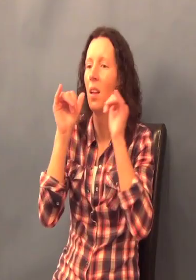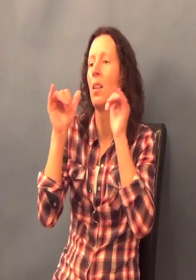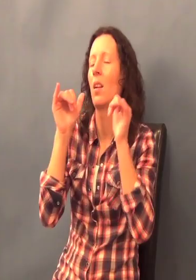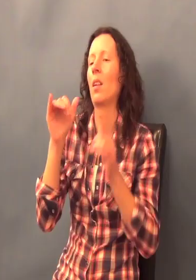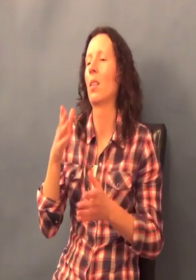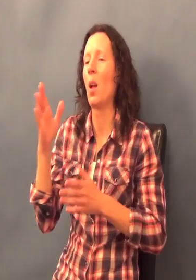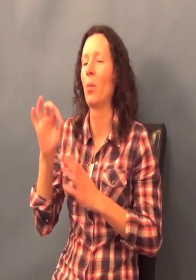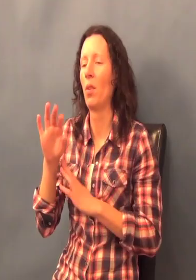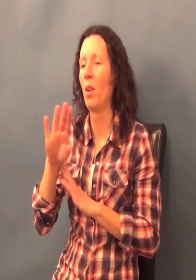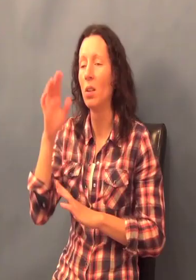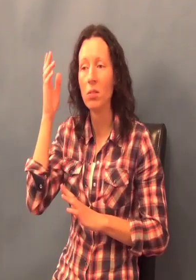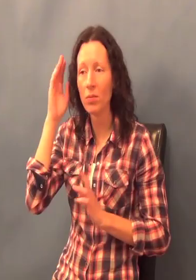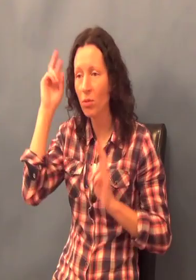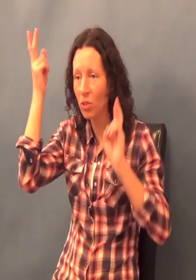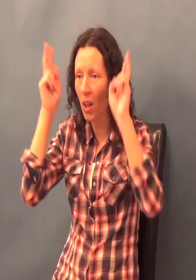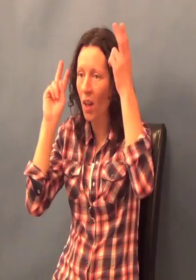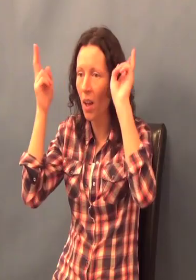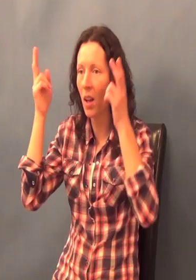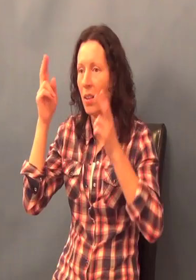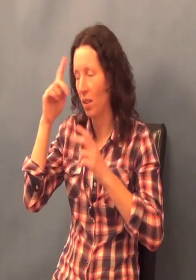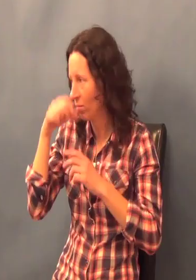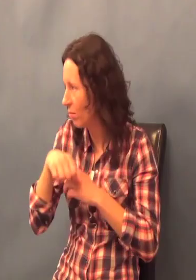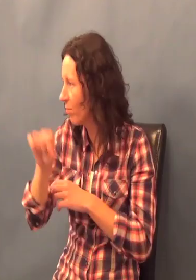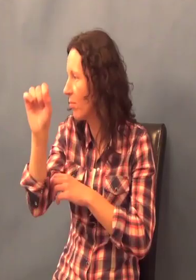Następny jest jeleń, który podnosi głowę.